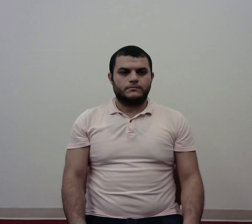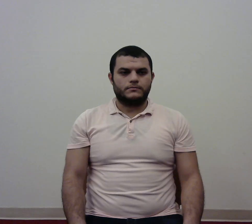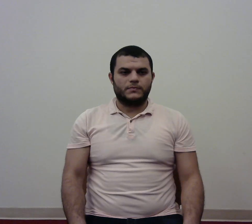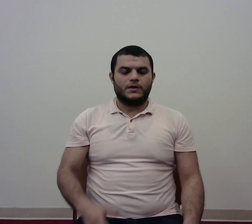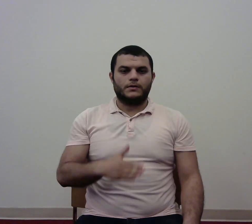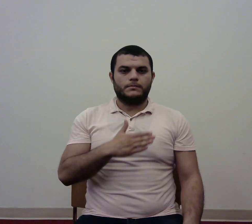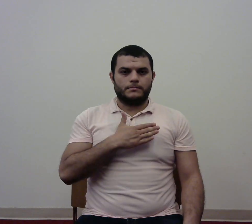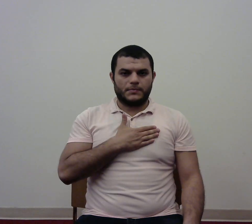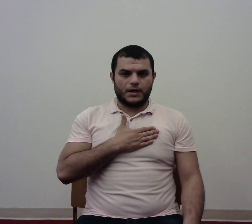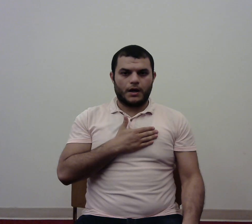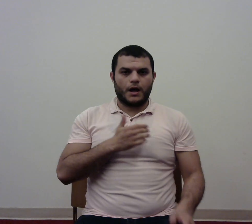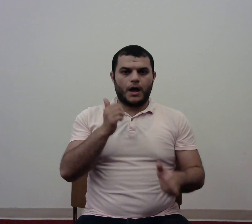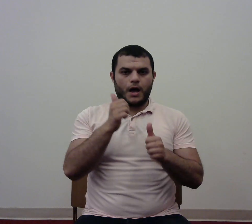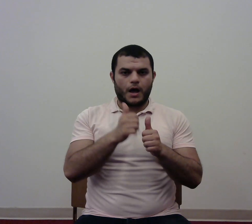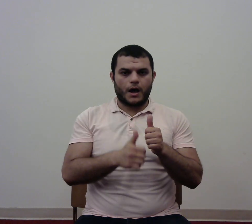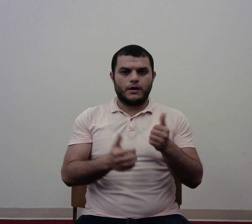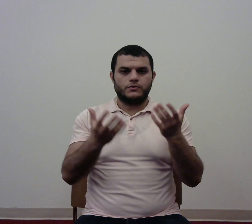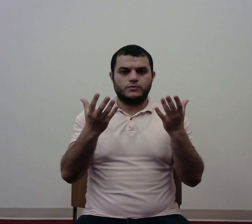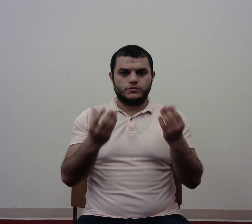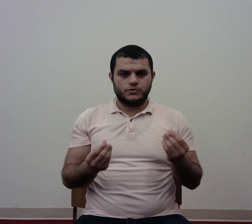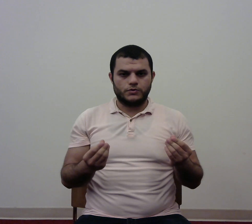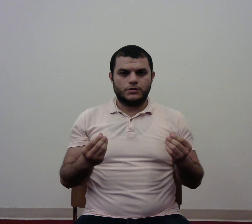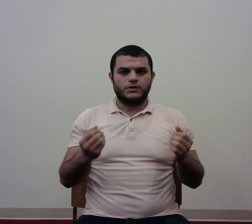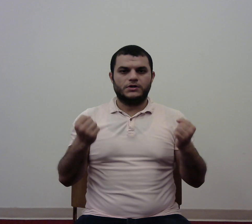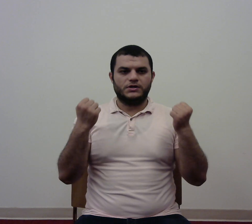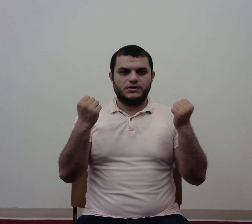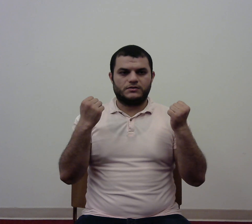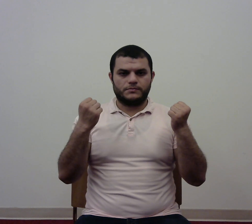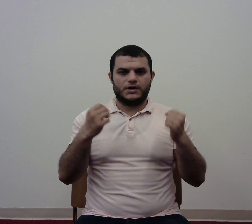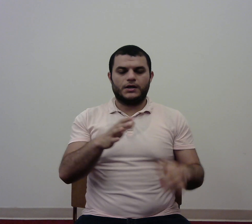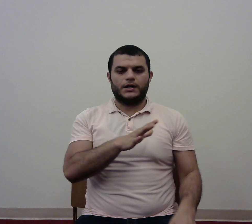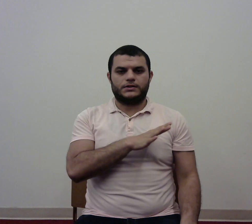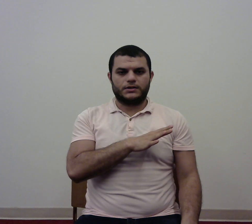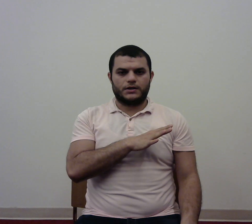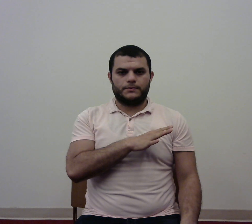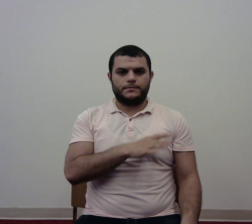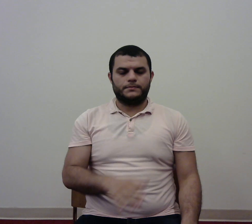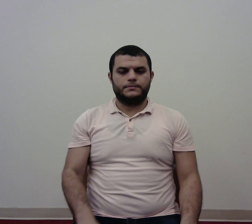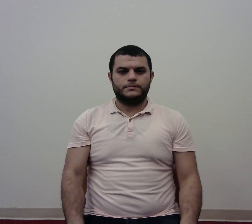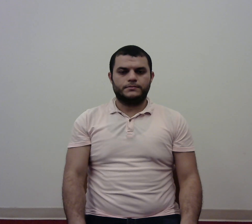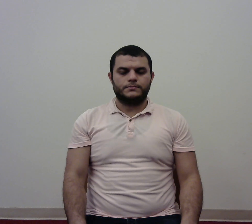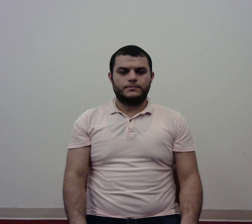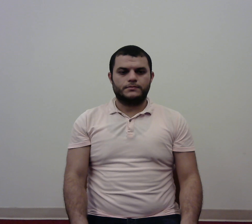Mən hər gün idman edirəm